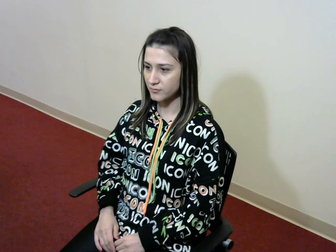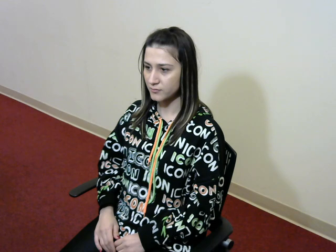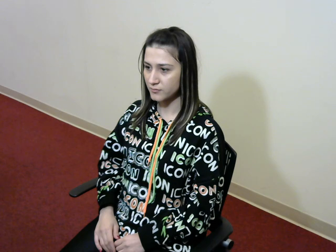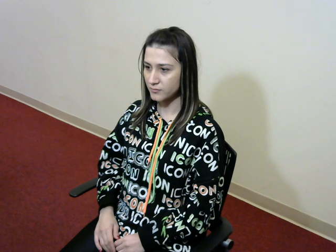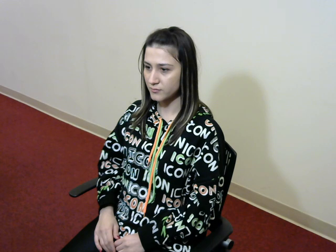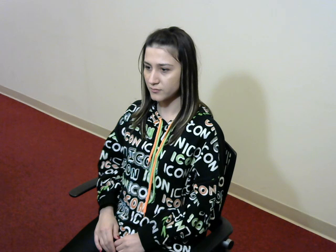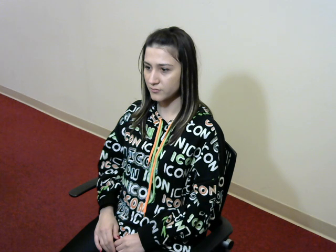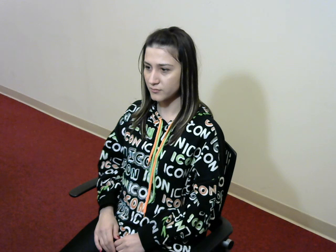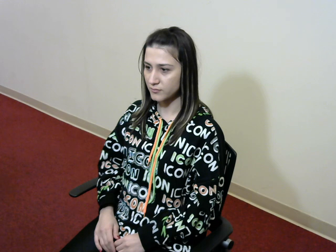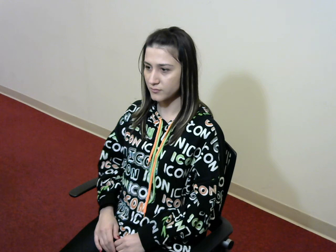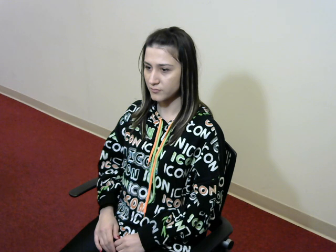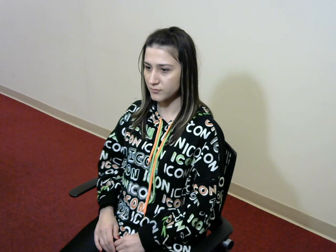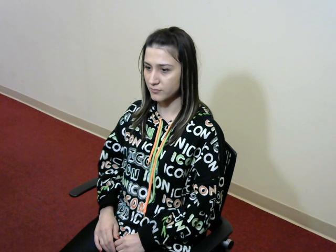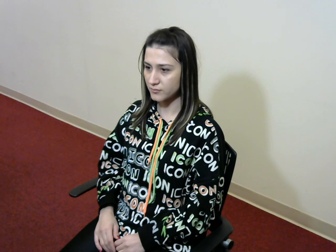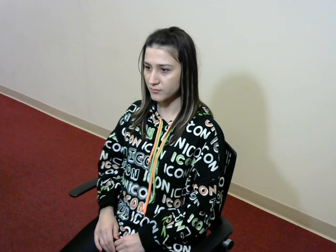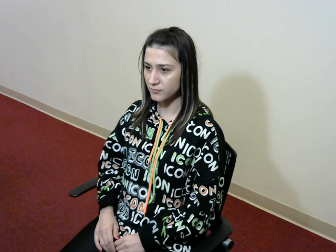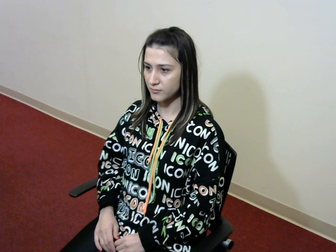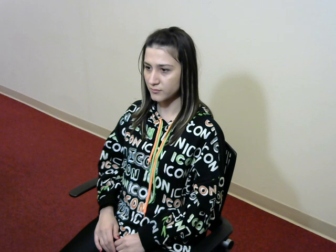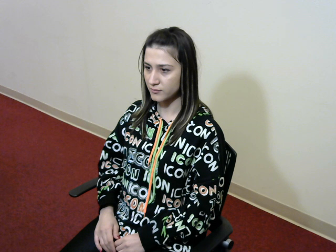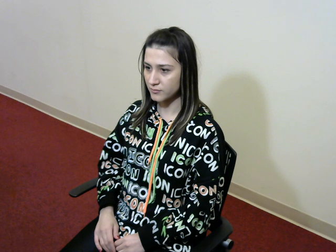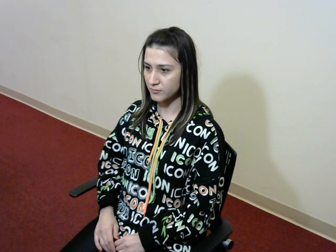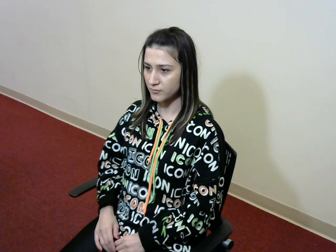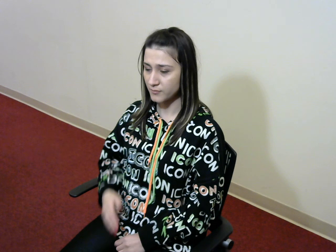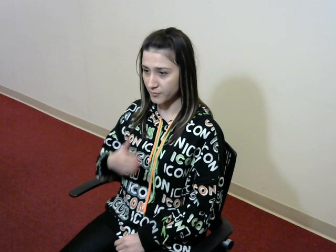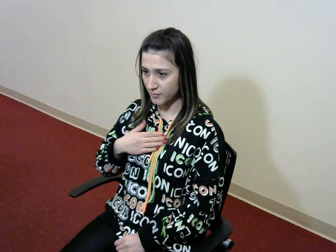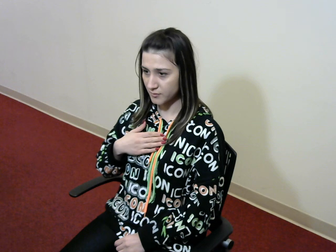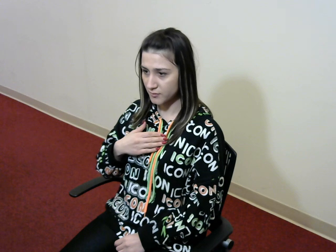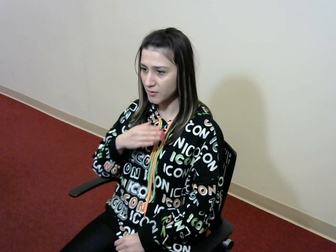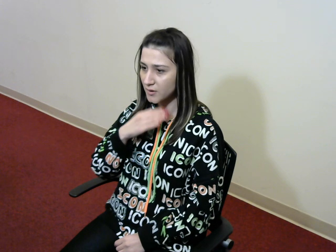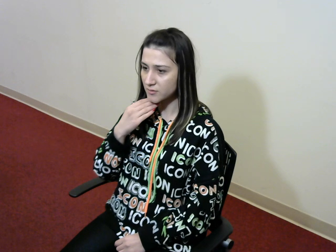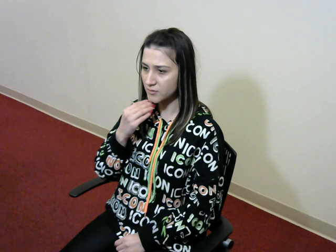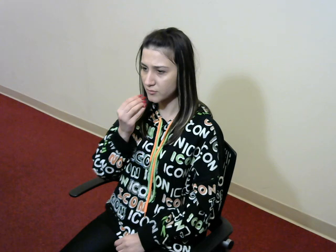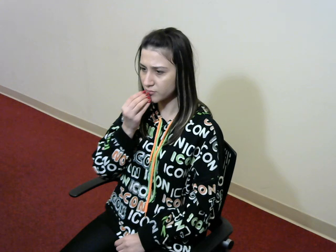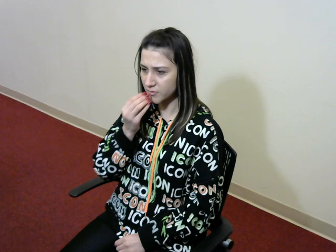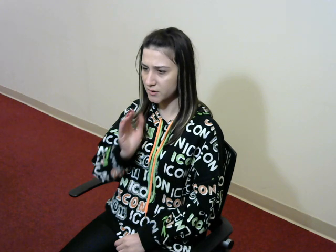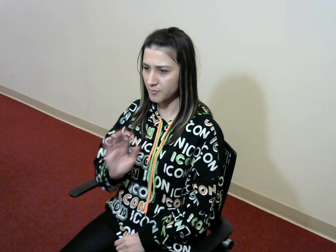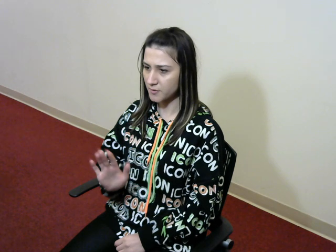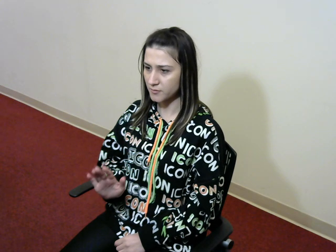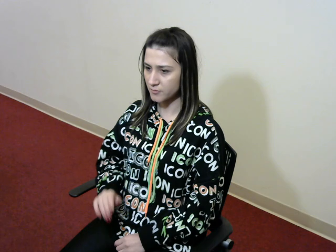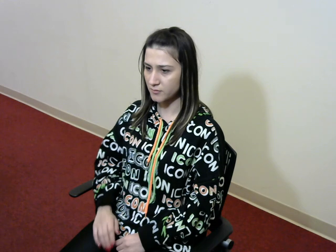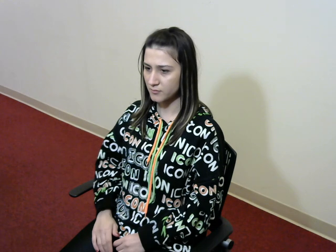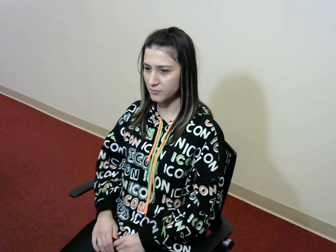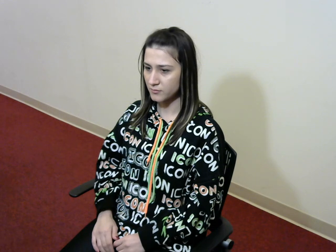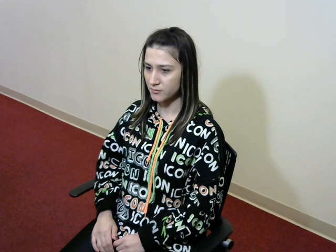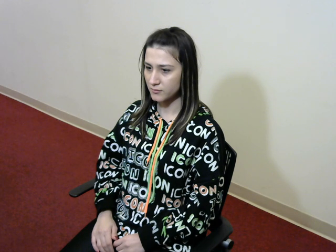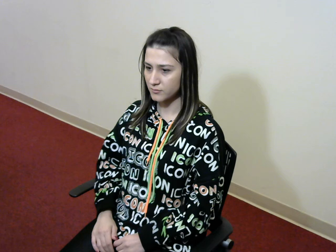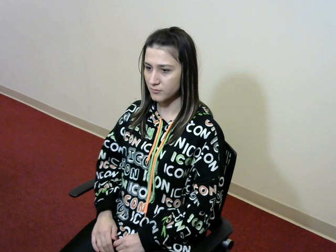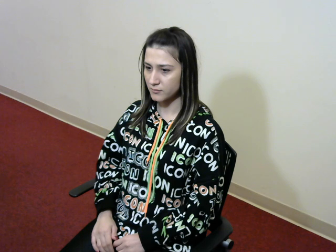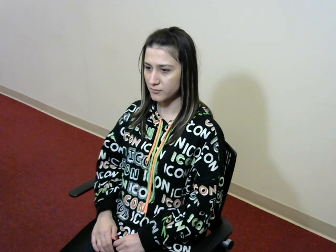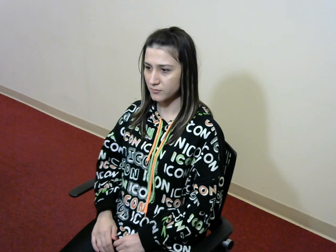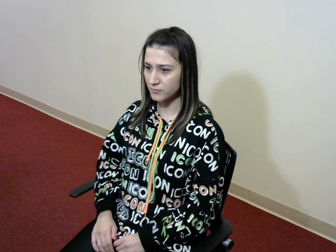Mən ət yemirəm